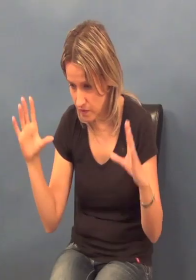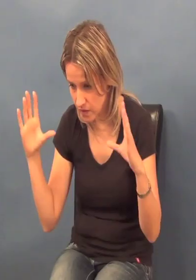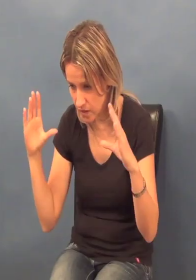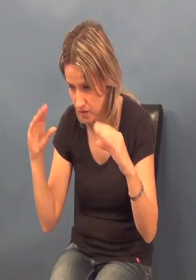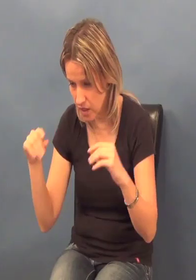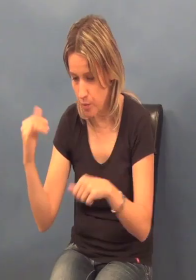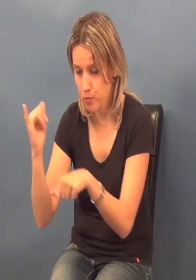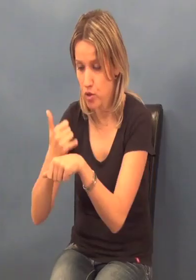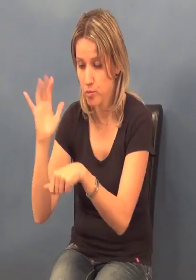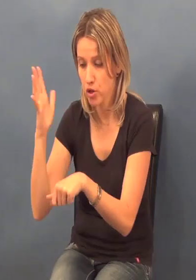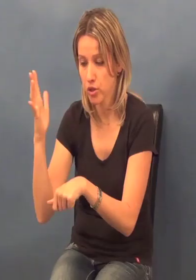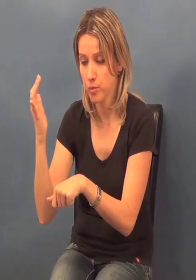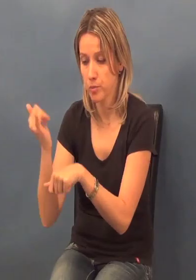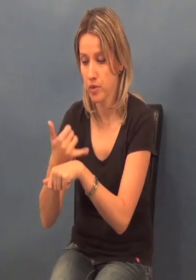Wieczorem w piątek , piątego?